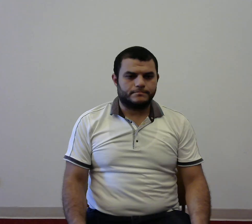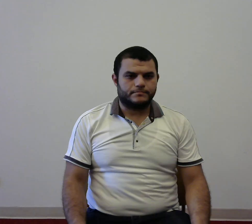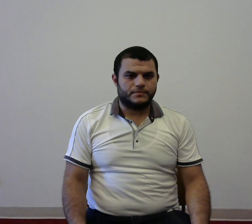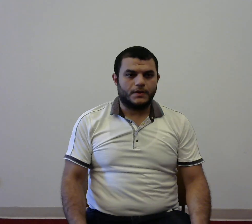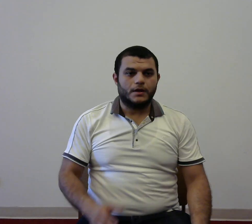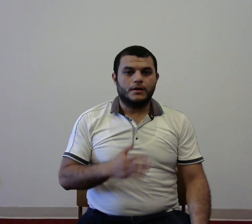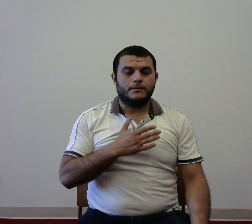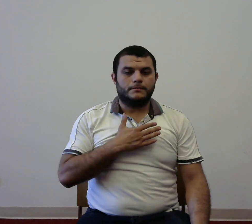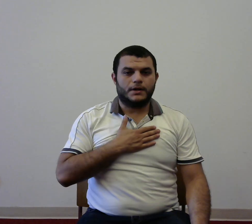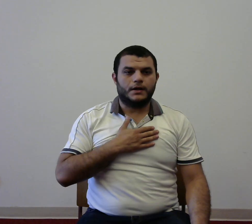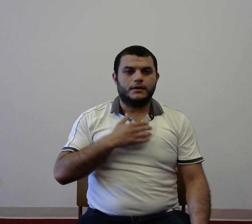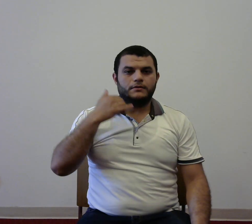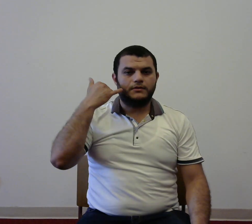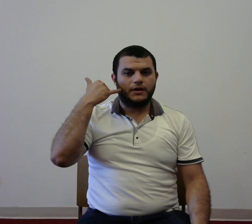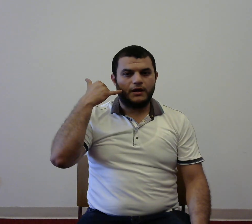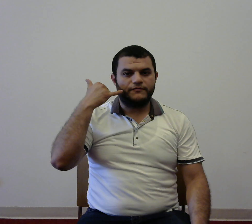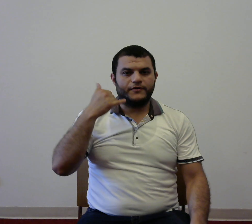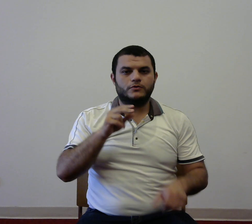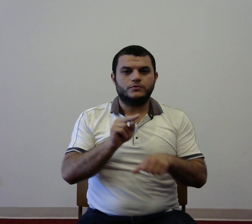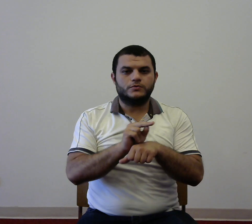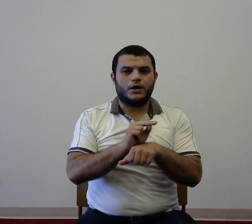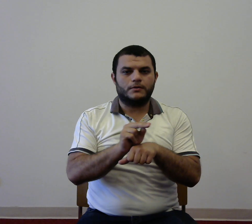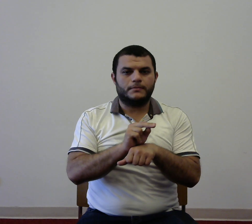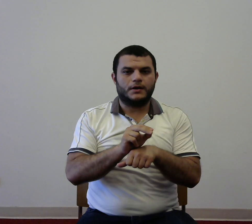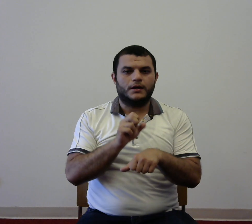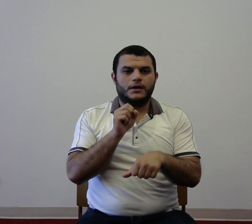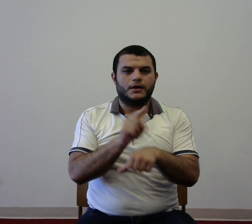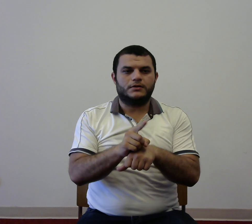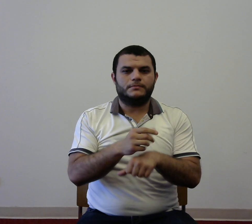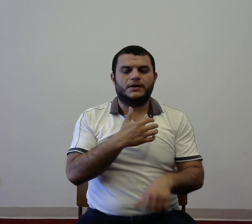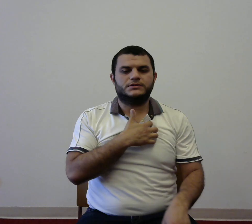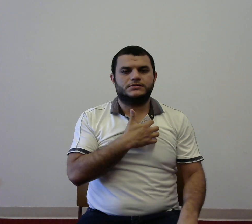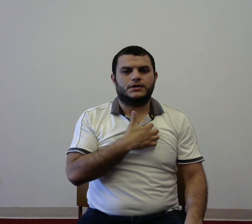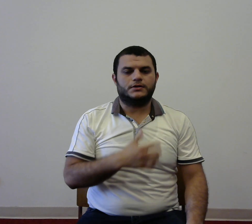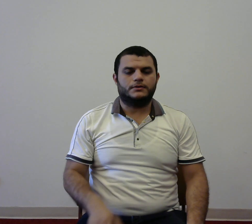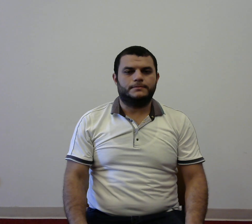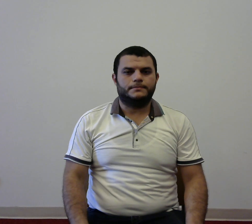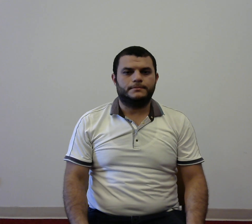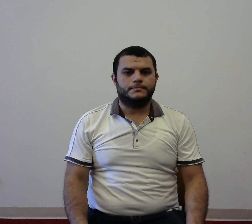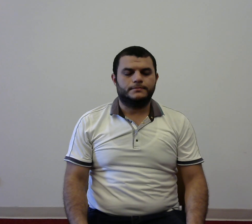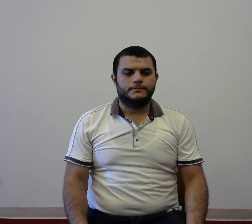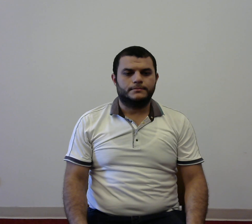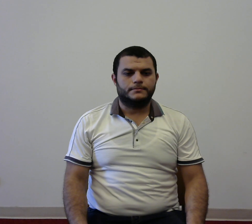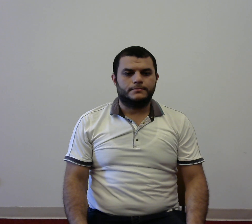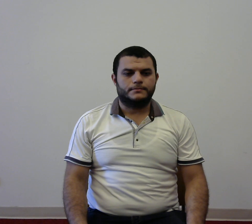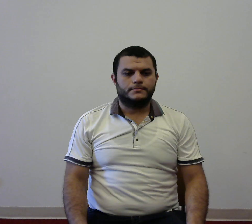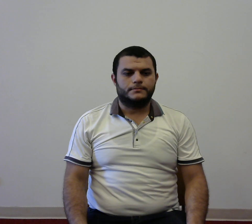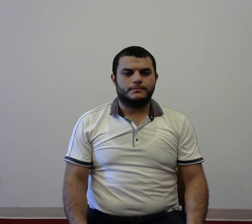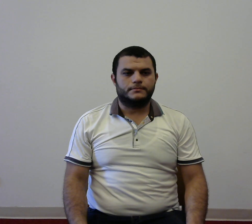Mən telefonu təmir etdirmək istəyirəm